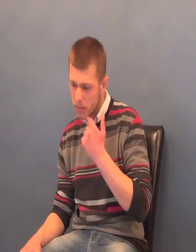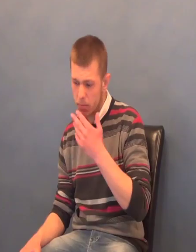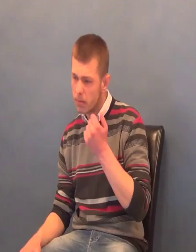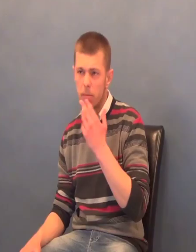Nie ma, nie ma.